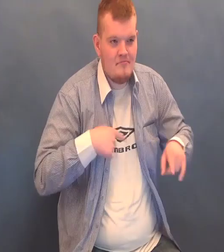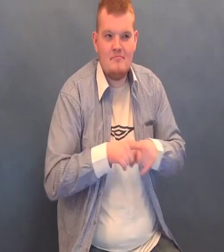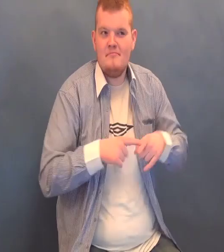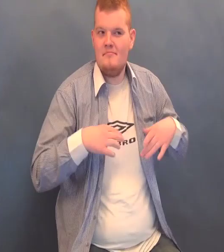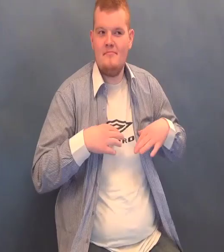"Wolne"?